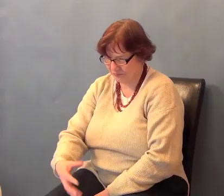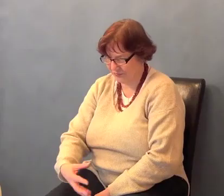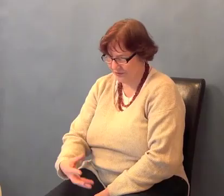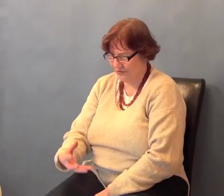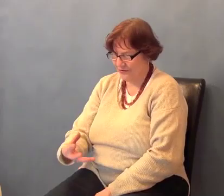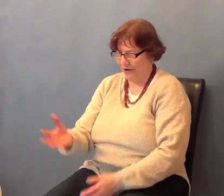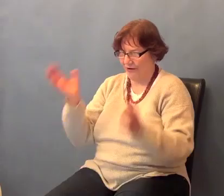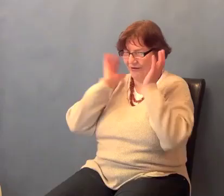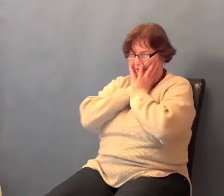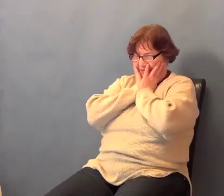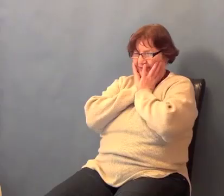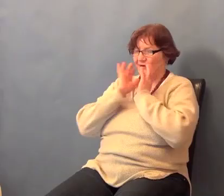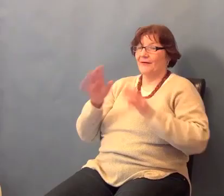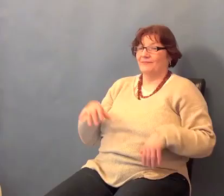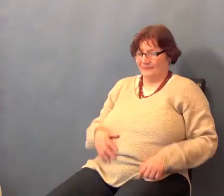O Boże.